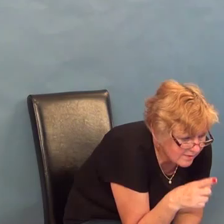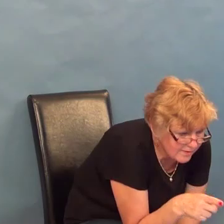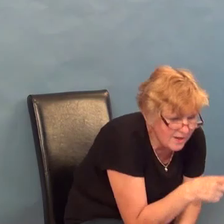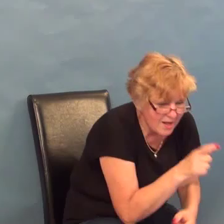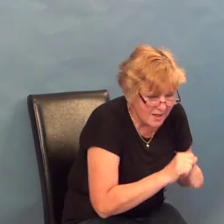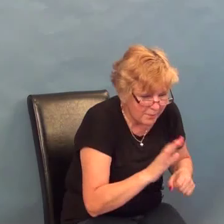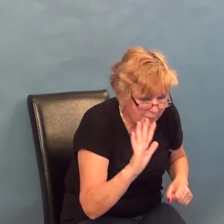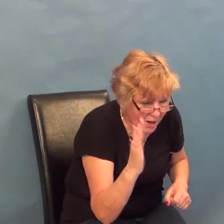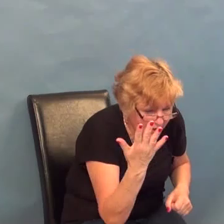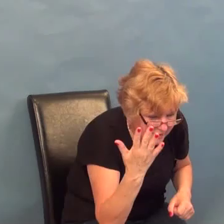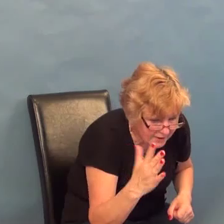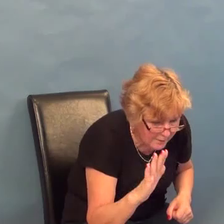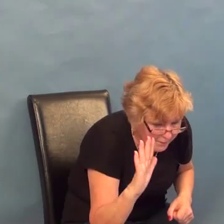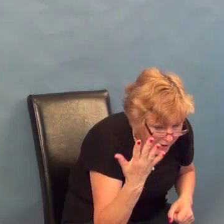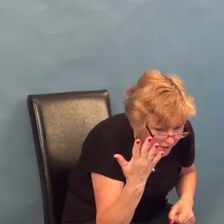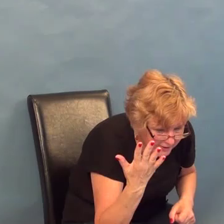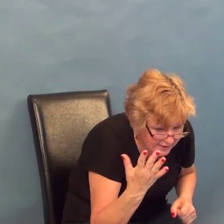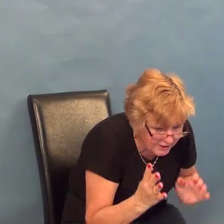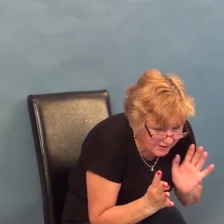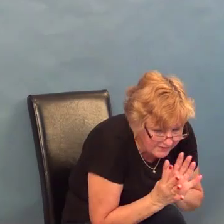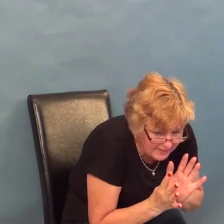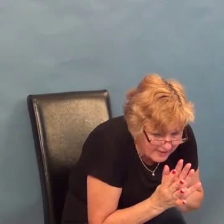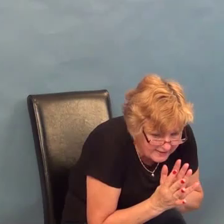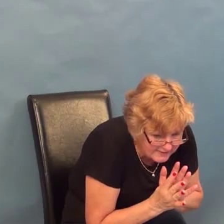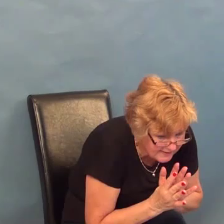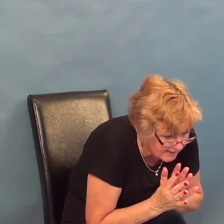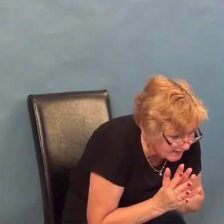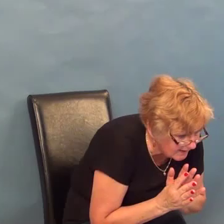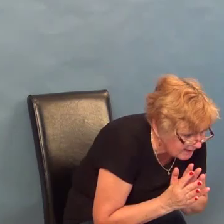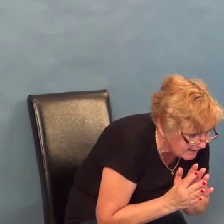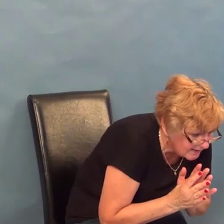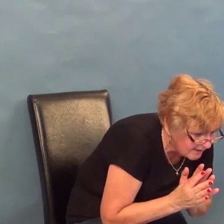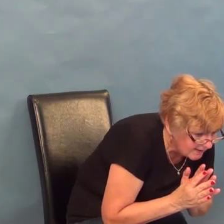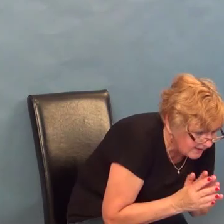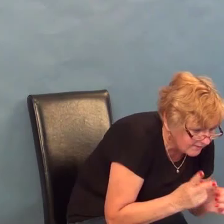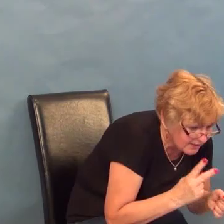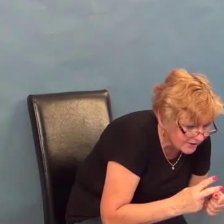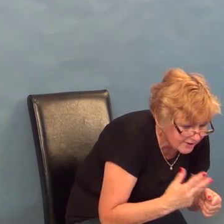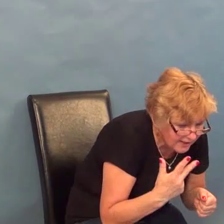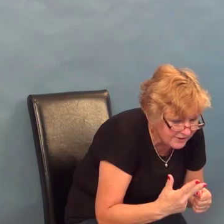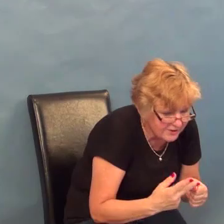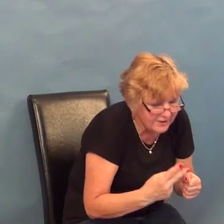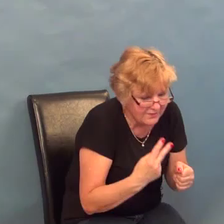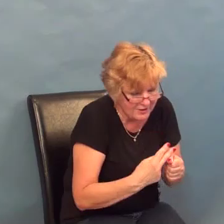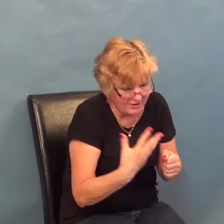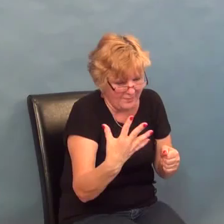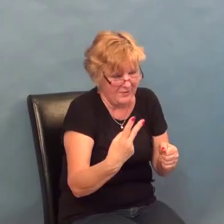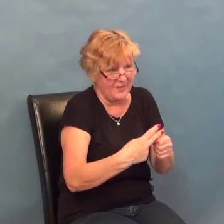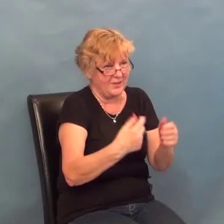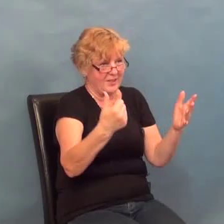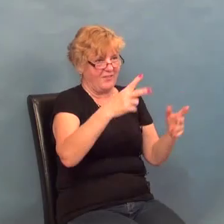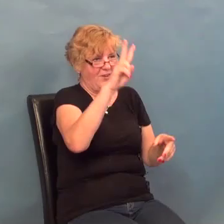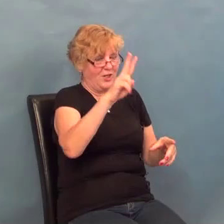Piątego, dziewiętnastego, dwudziestego trzeciego, dwudziestego piątego, dwudziestego szóstego mam dwie wolne godziny.